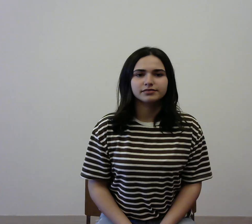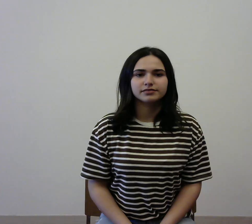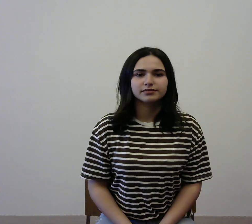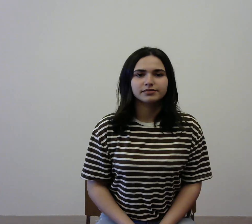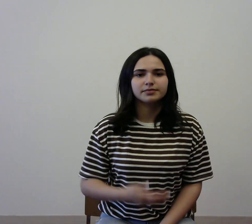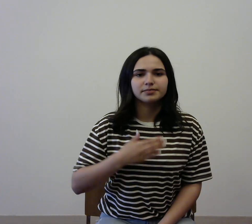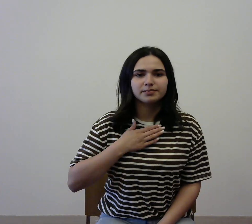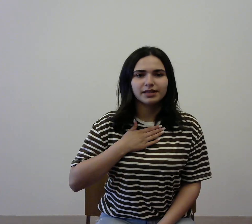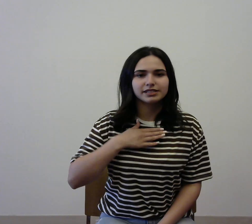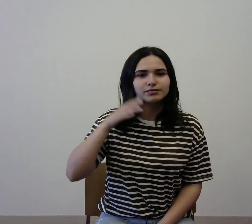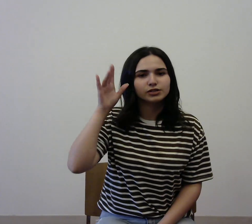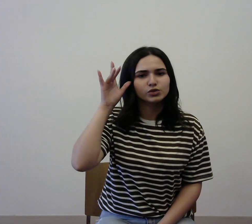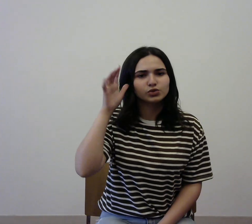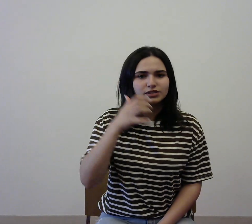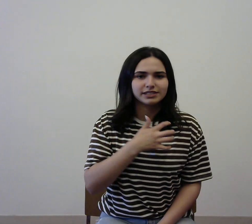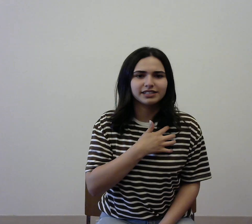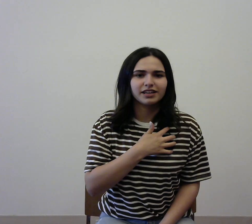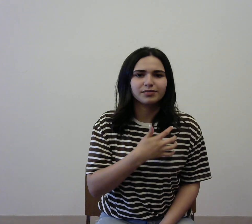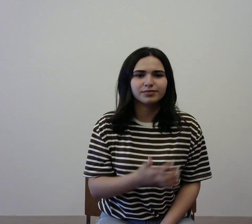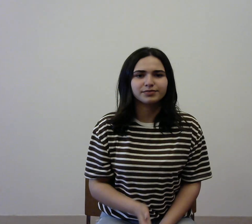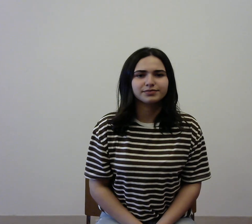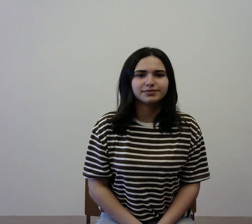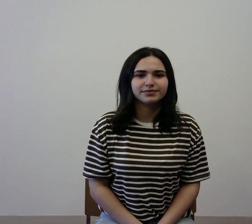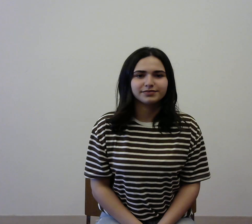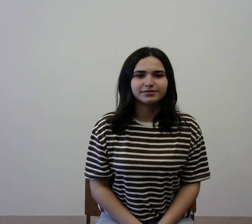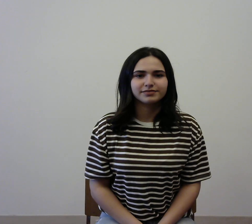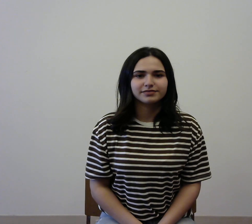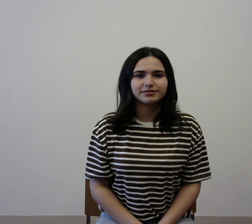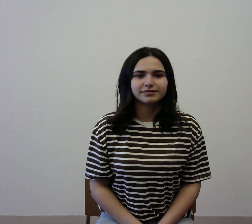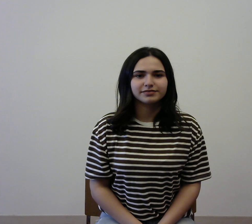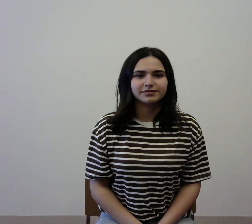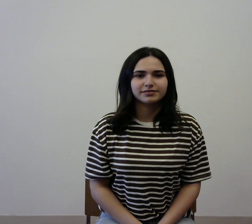Mən su istəyirəm